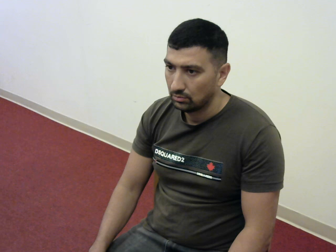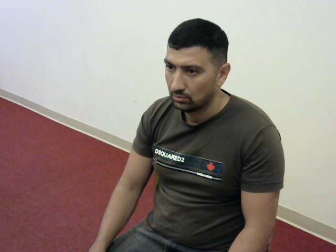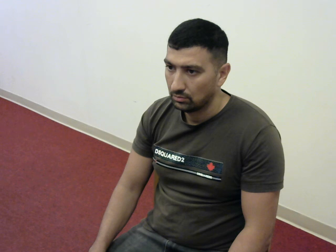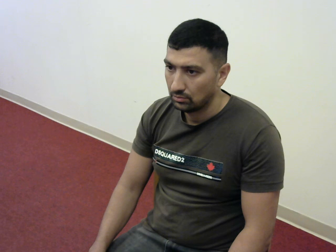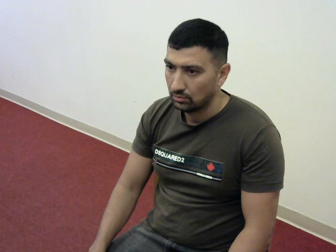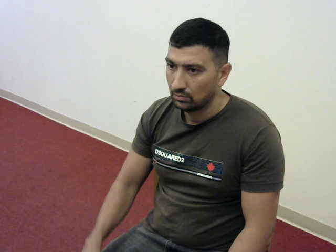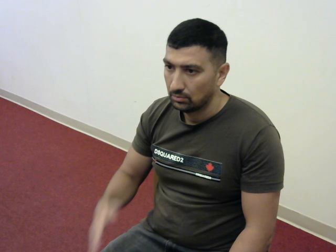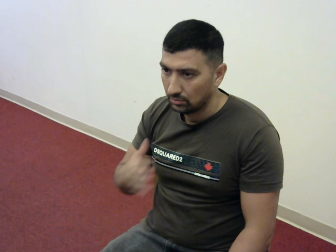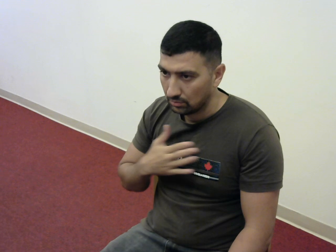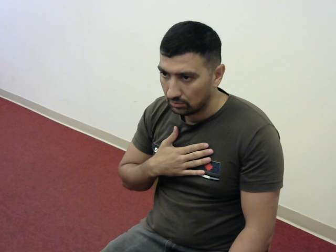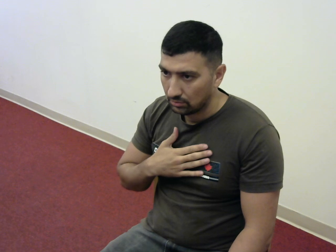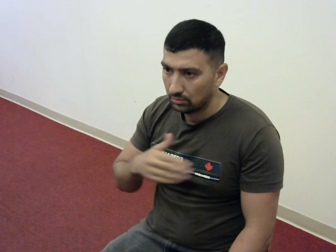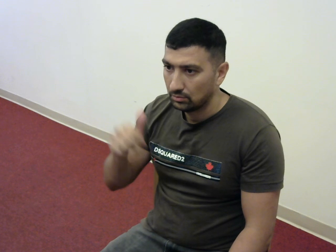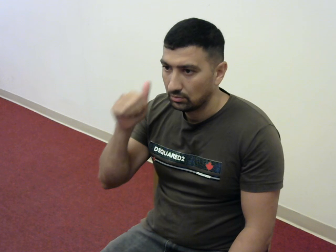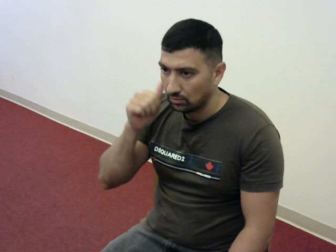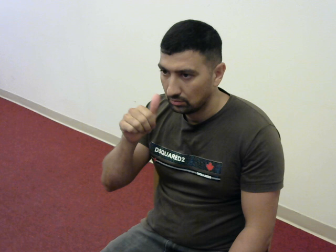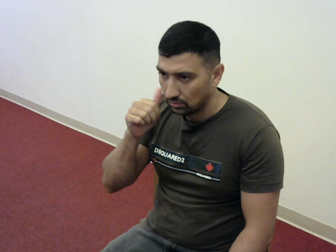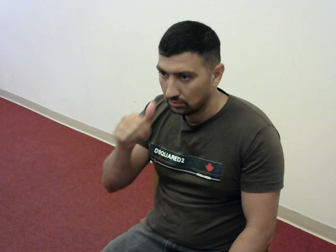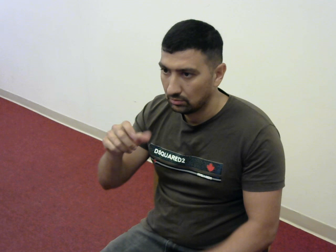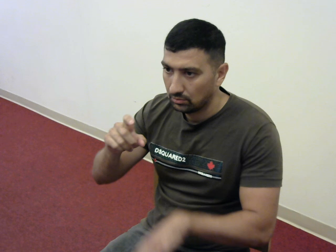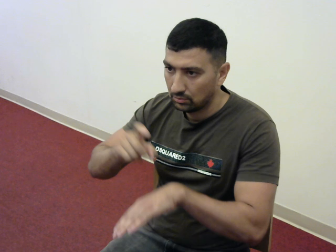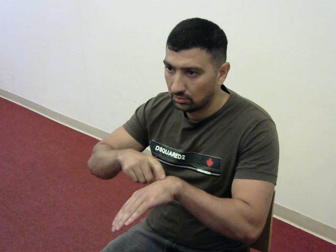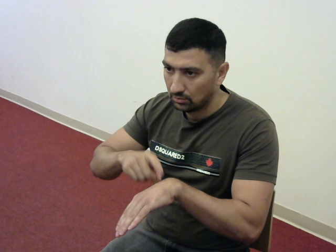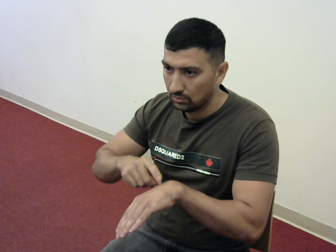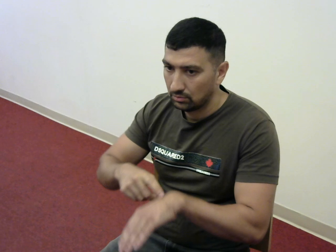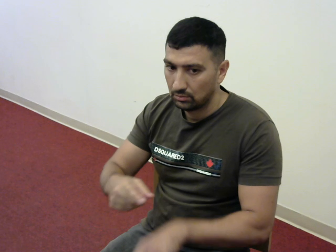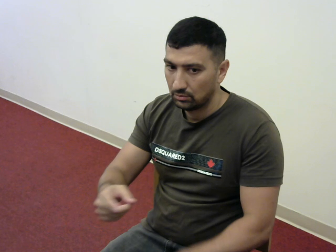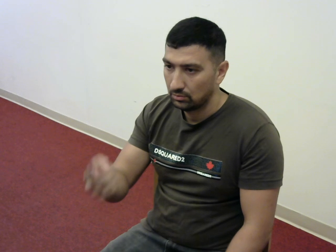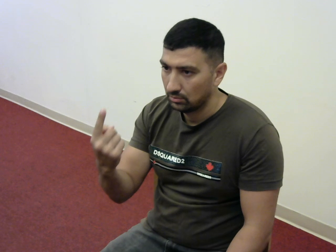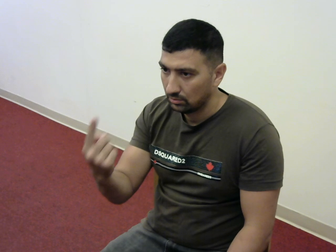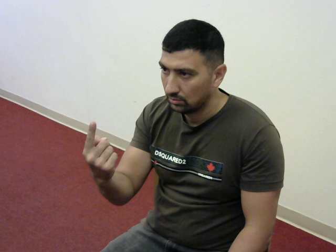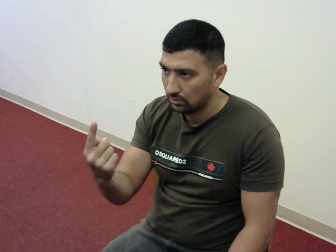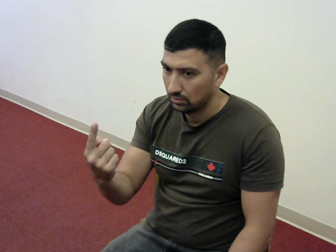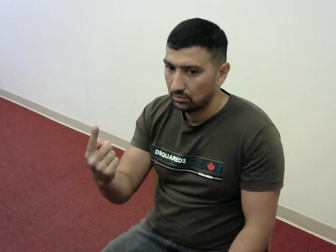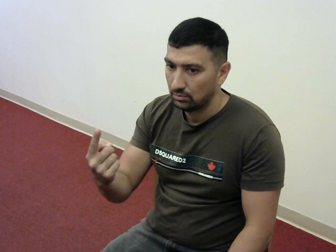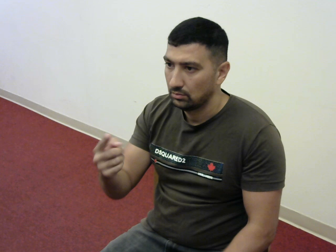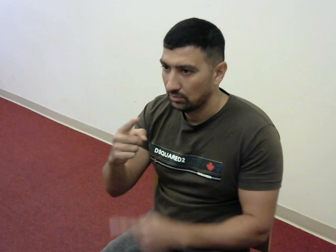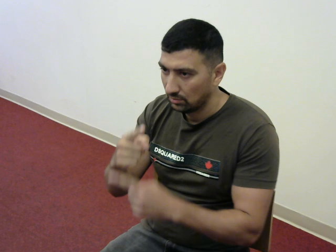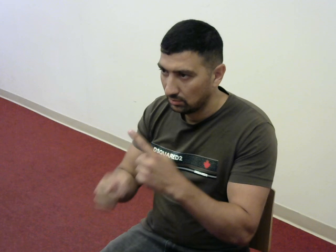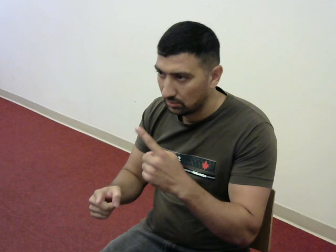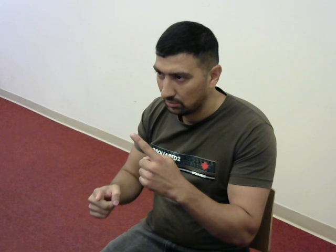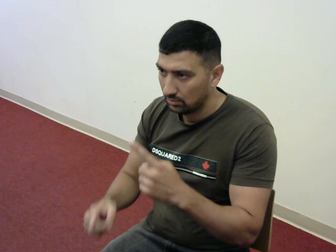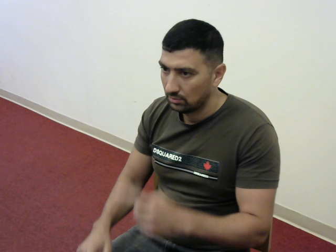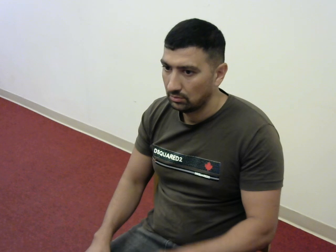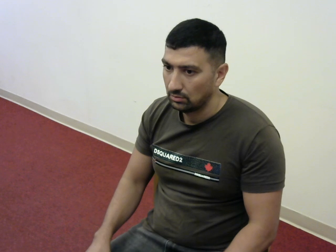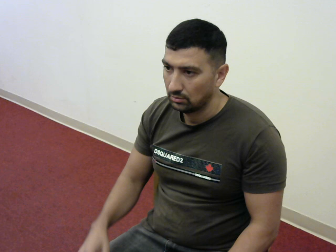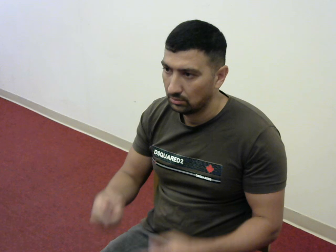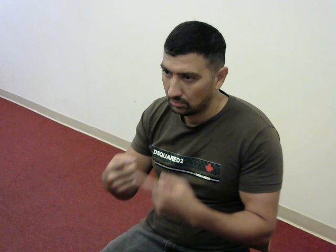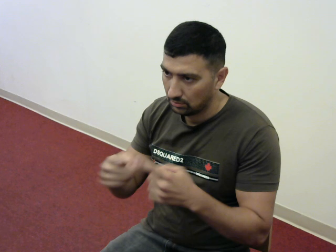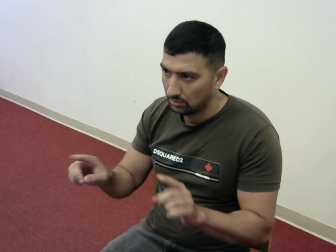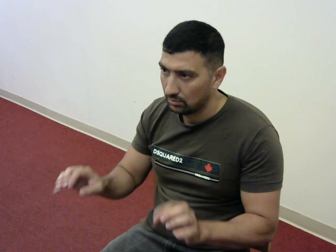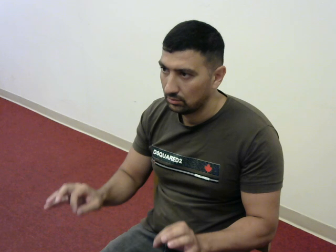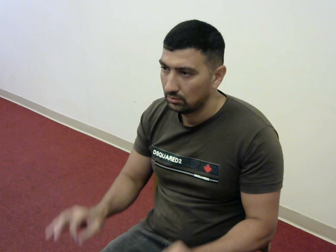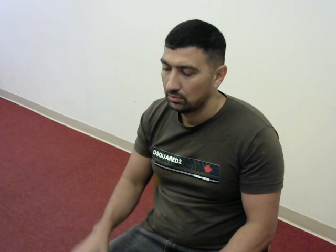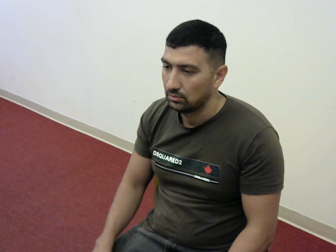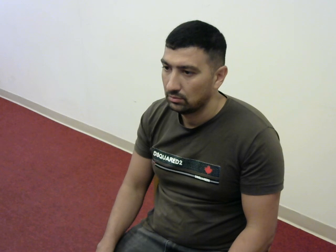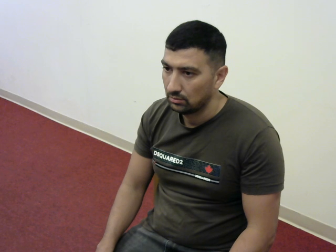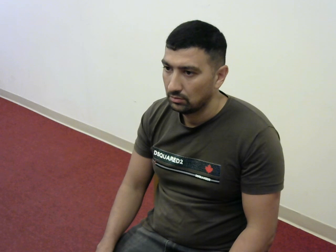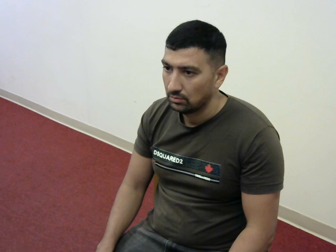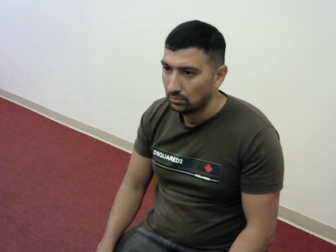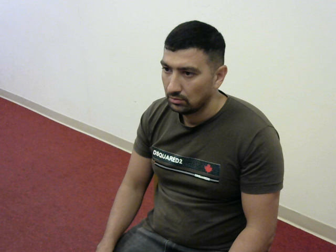Mən sabah saat birin yarısı boşam